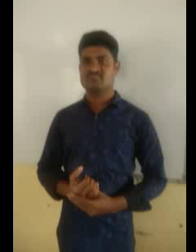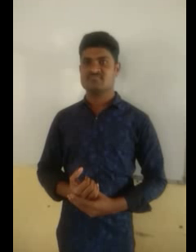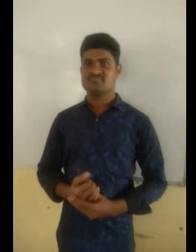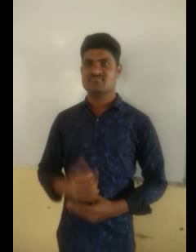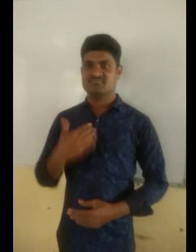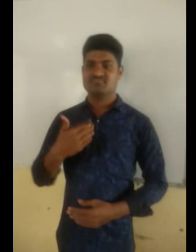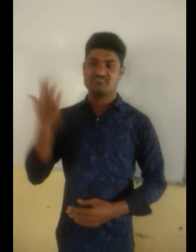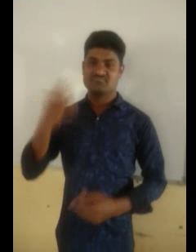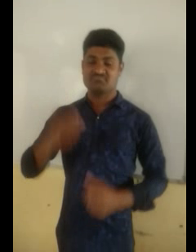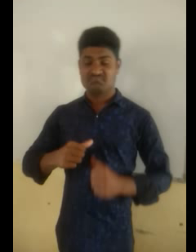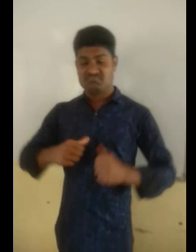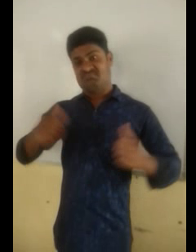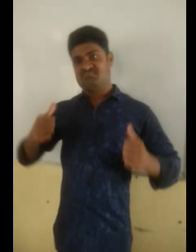i enjoyed a lot